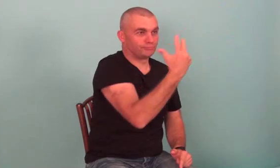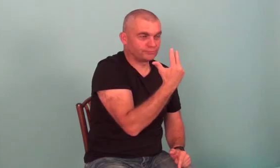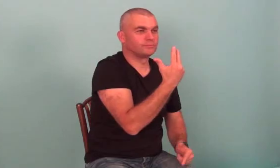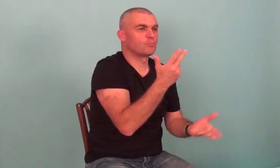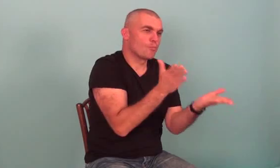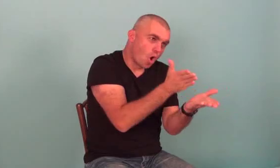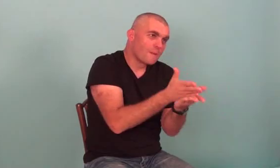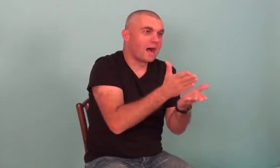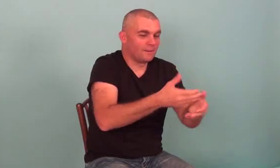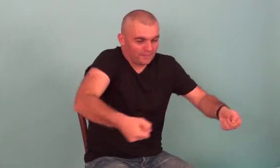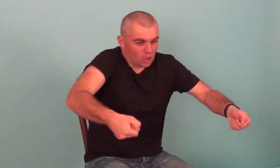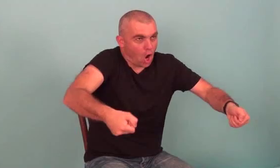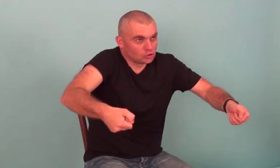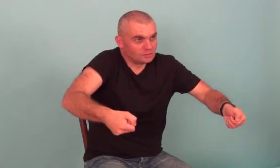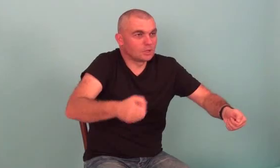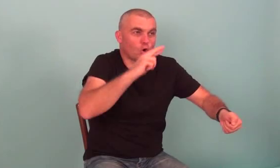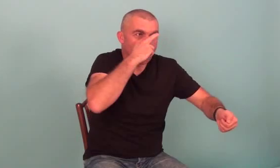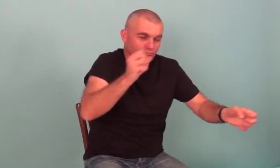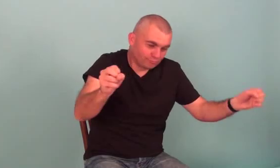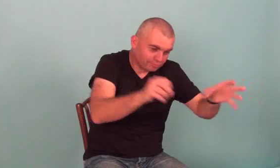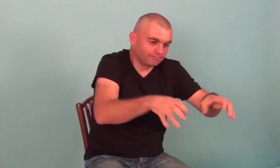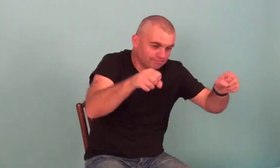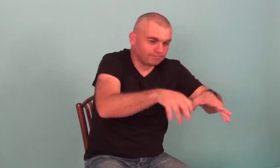Pomagają zbierać gruszki do kosza.